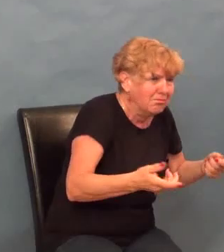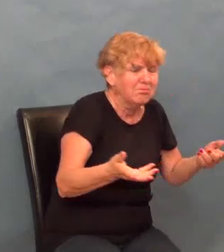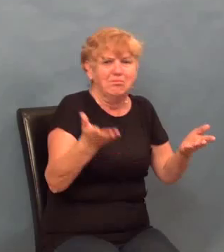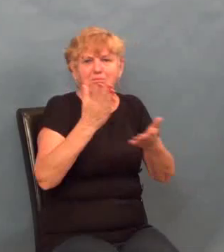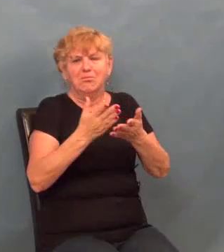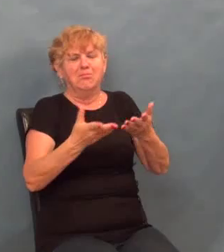Już.